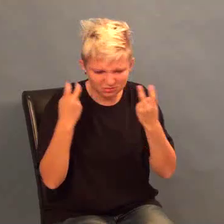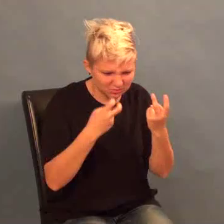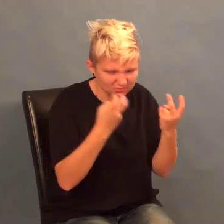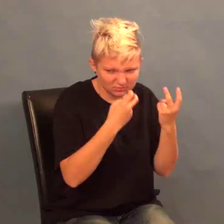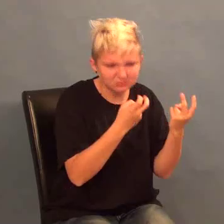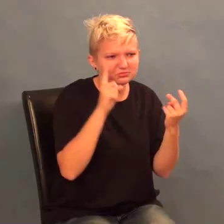Chłopiec zaczął grzebać w ziemi.